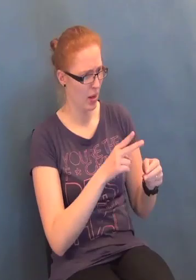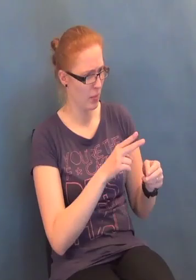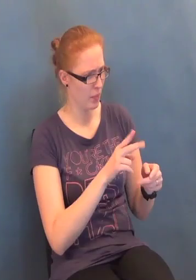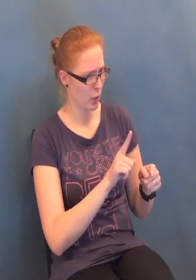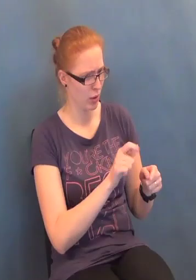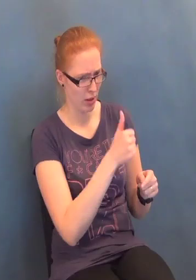Ten kalendarz...